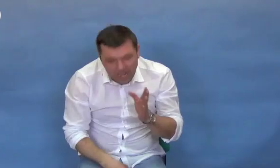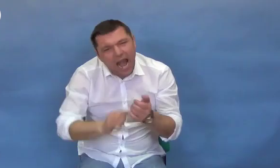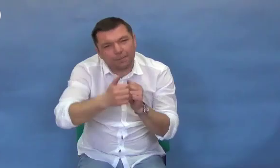Albo...